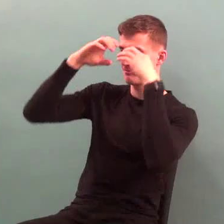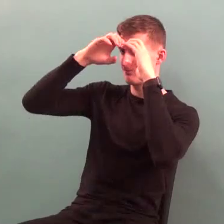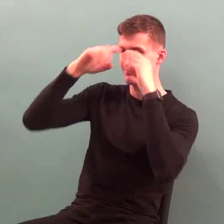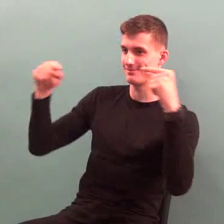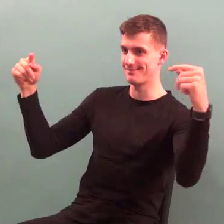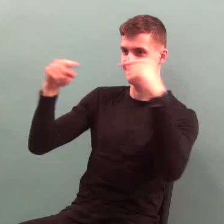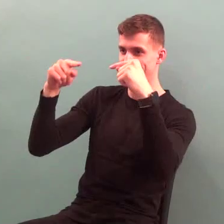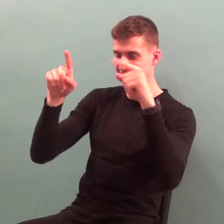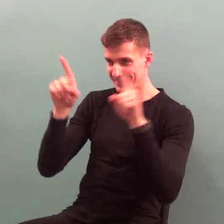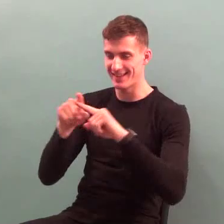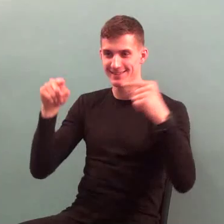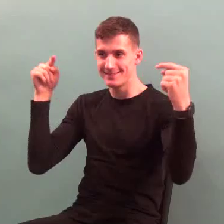Ich wzrok się spotyka.